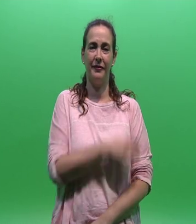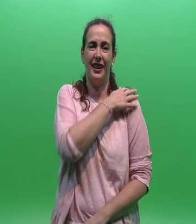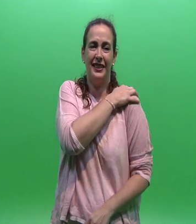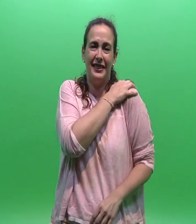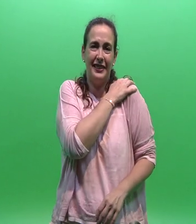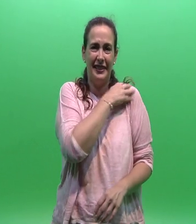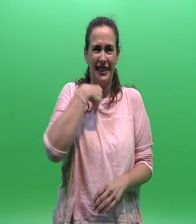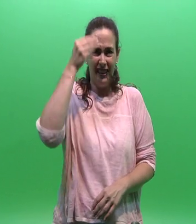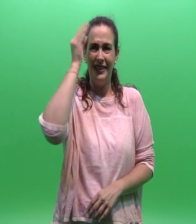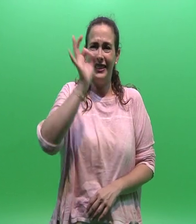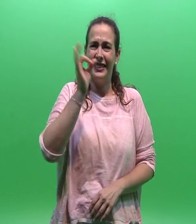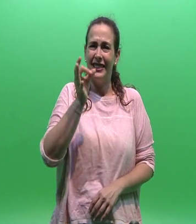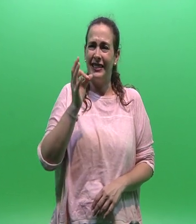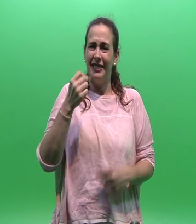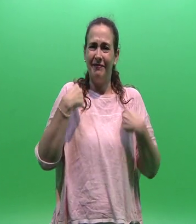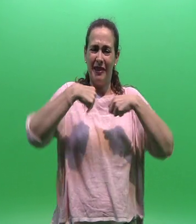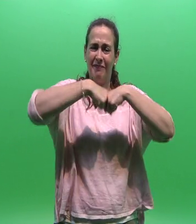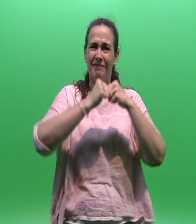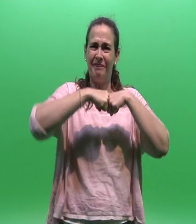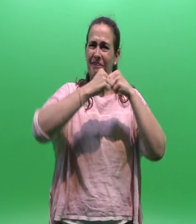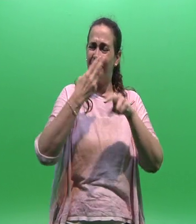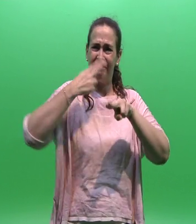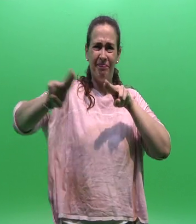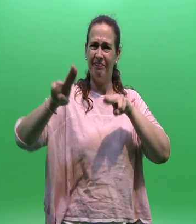Em fa mal l'espatlla, crec que sí, sento una sensació estranya quan em moc.